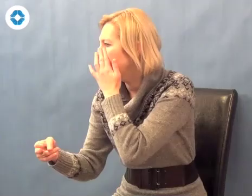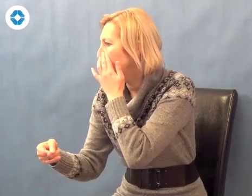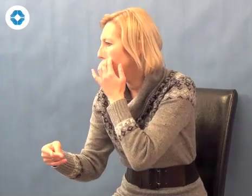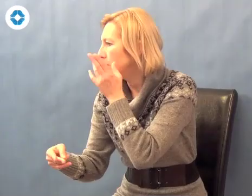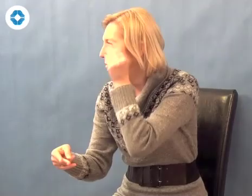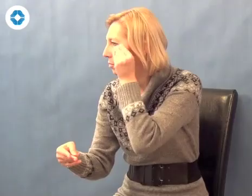Zapomniałam.